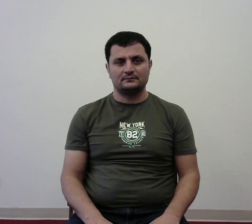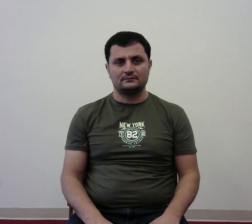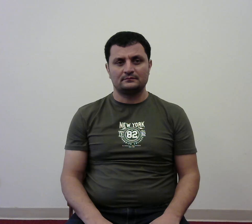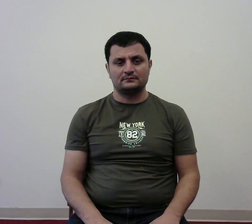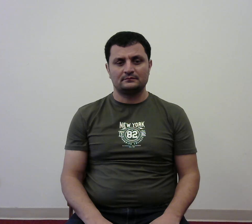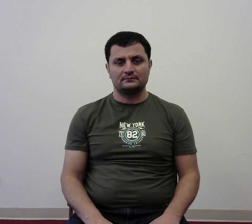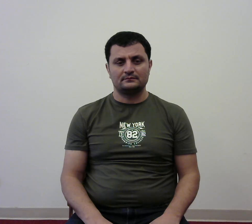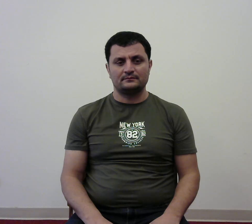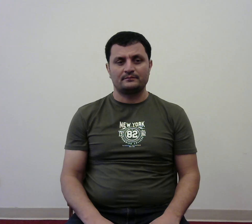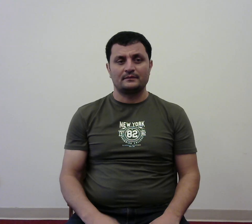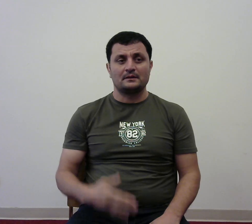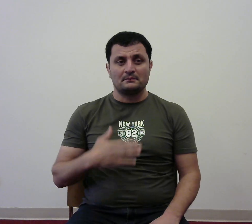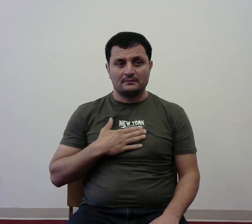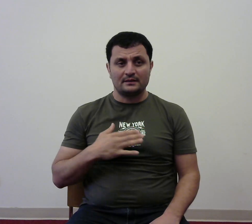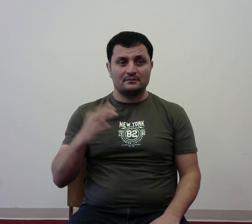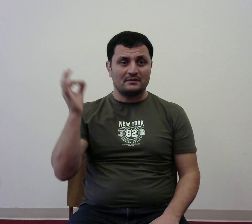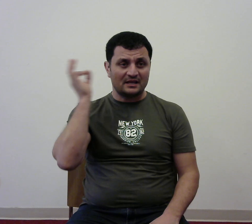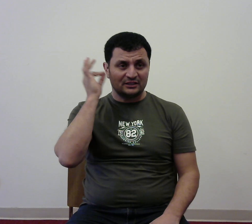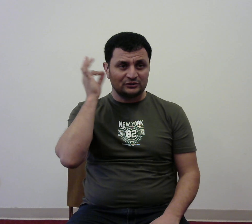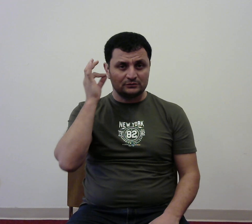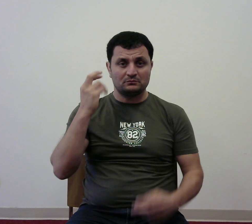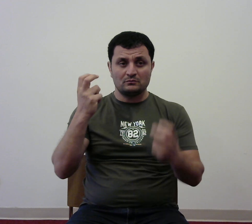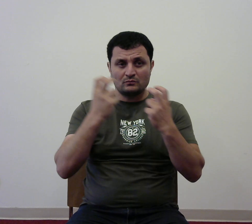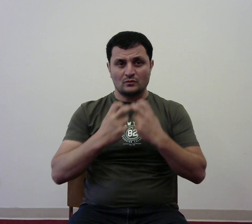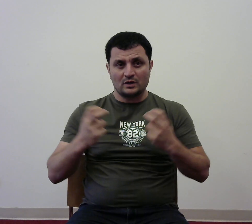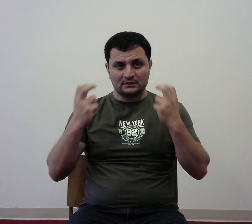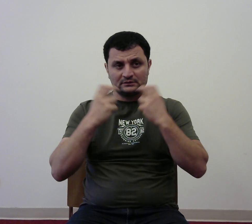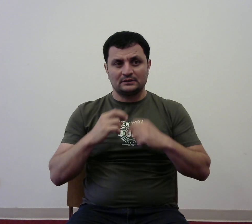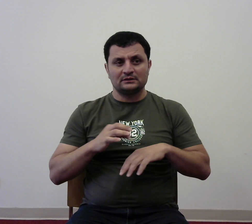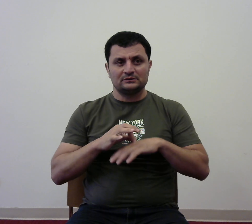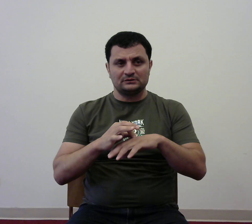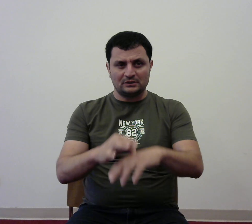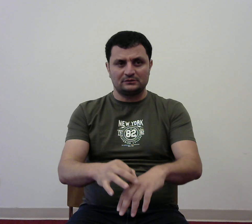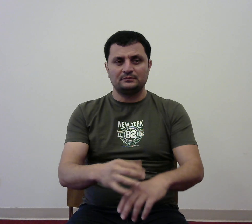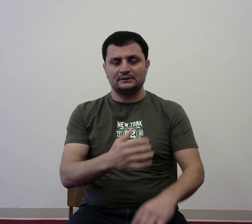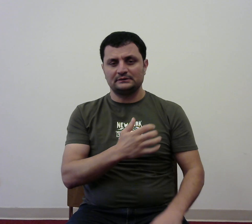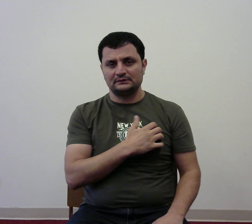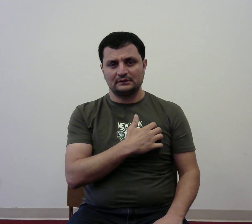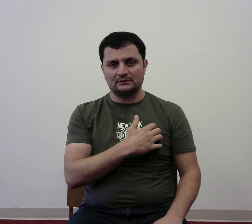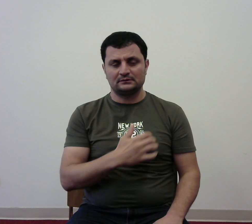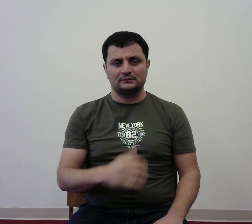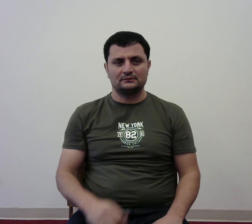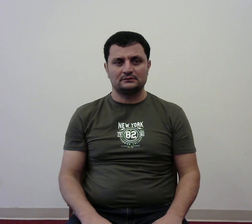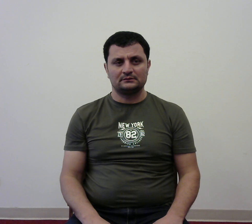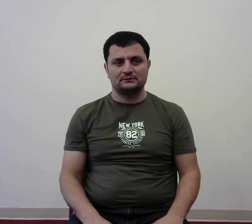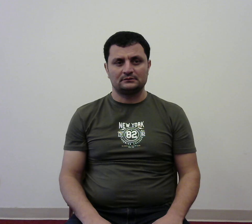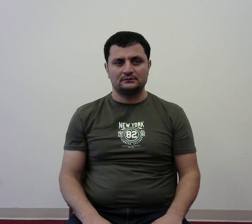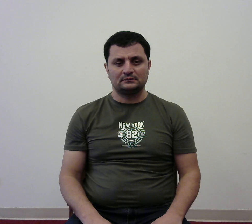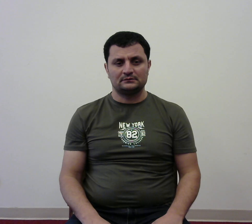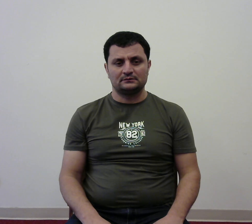Mən həkim müayinəsindən keçmək istəyirəm